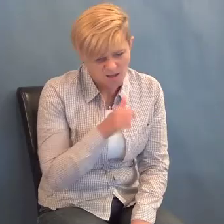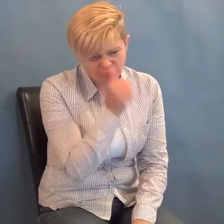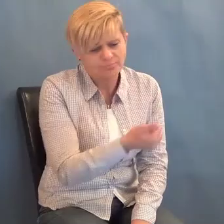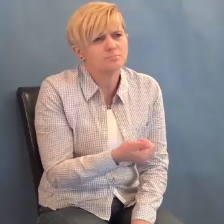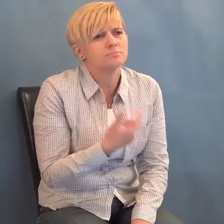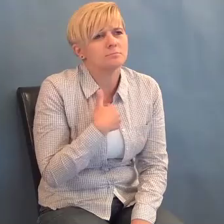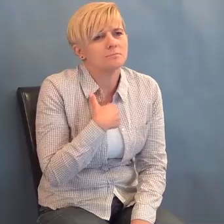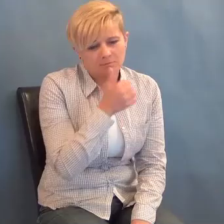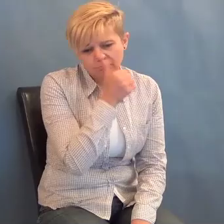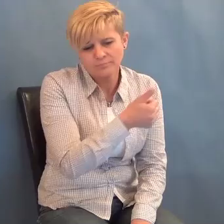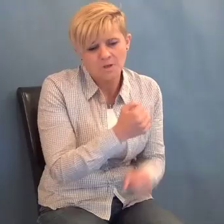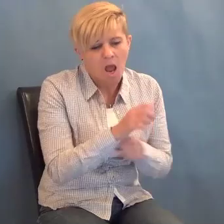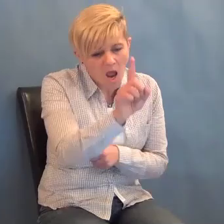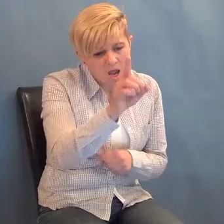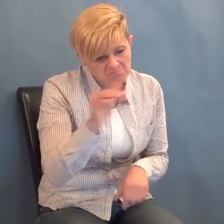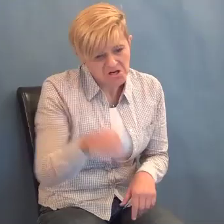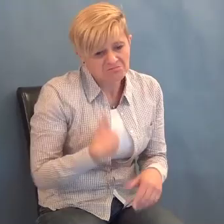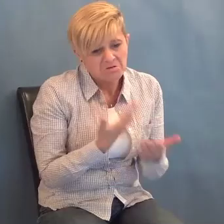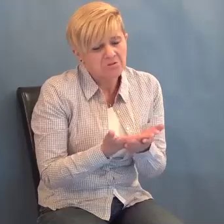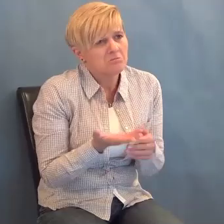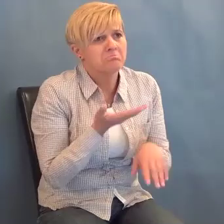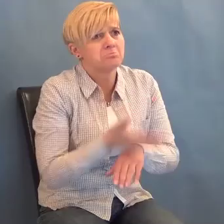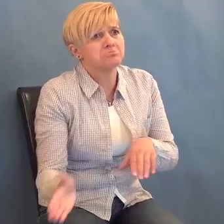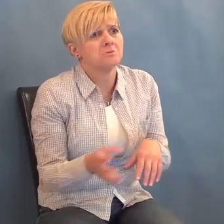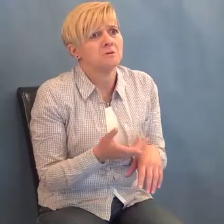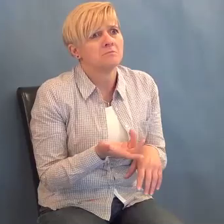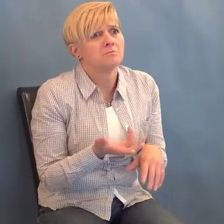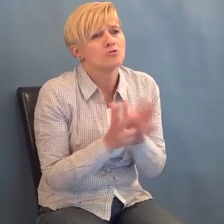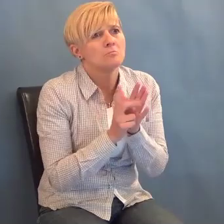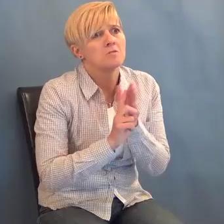Ja nie dam rady, nie dam rady, pracuję, ale mogę zaproponować później?